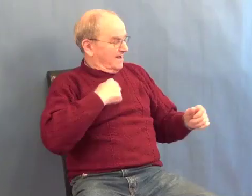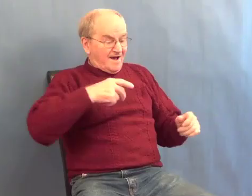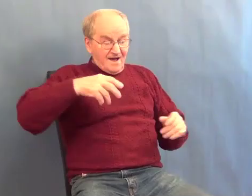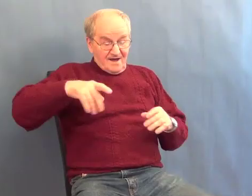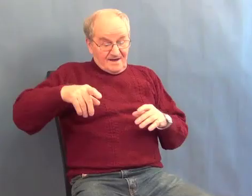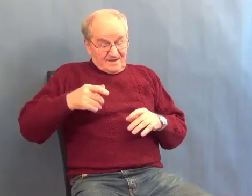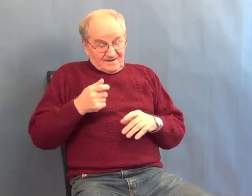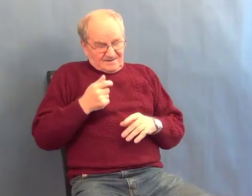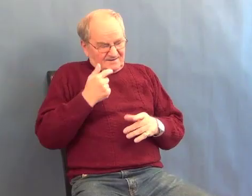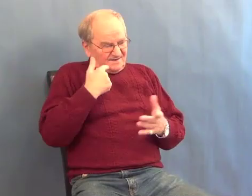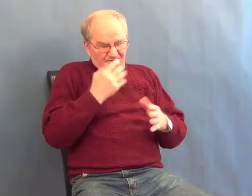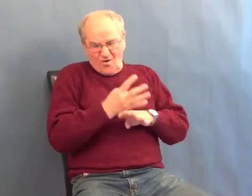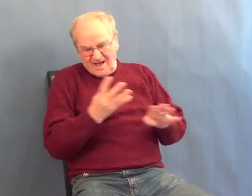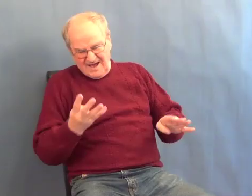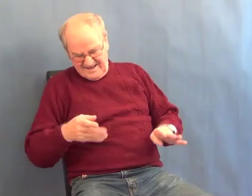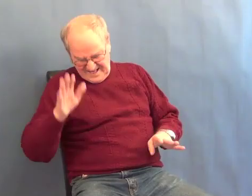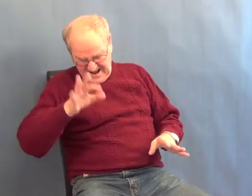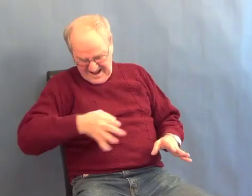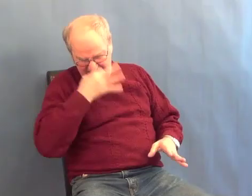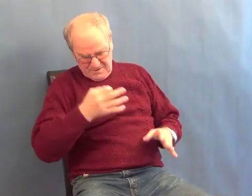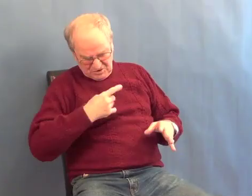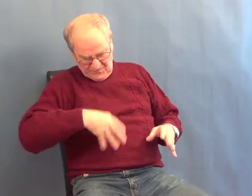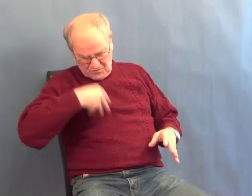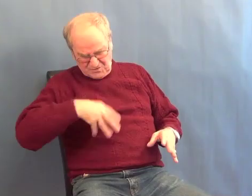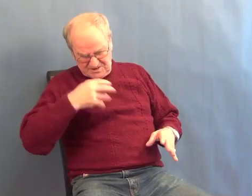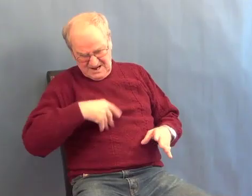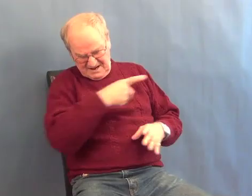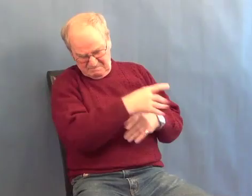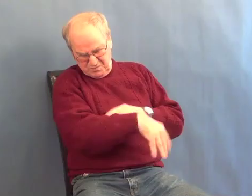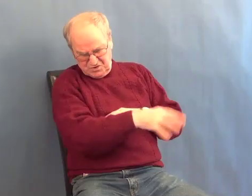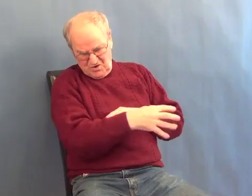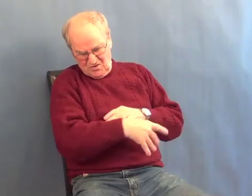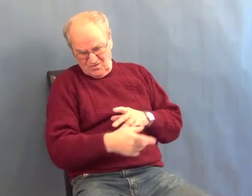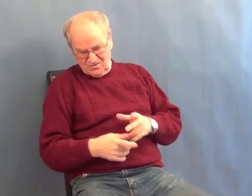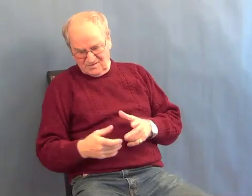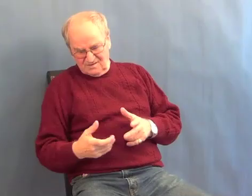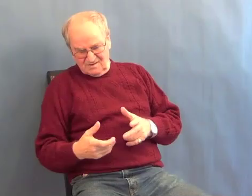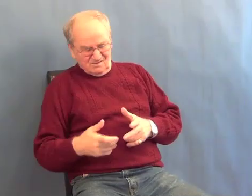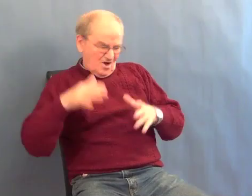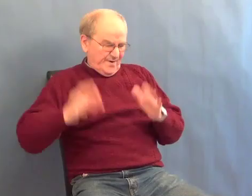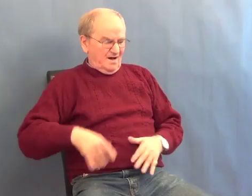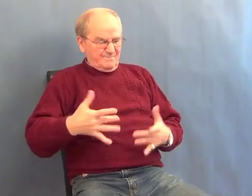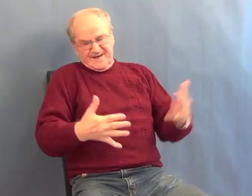Mieliśmy szczęście, mówiłem, że lepiej iść do oddziału na Świętokrzyskiej, ponieważ tam jest pusto.